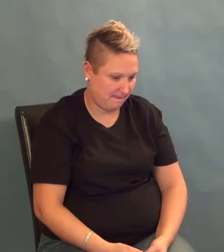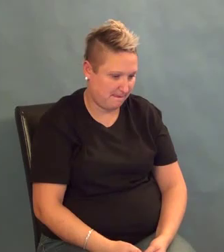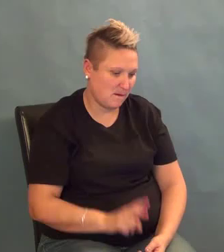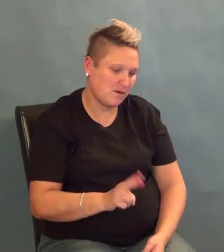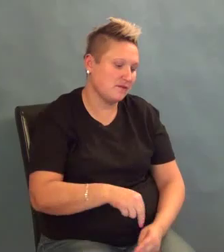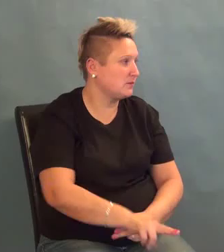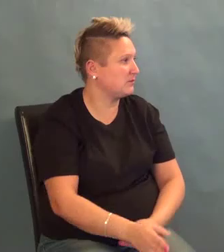Ktoś wejdzie.